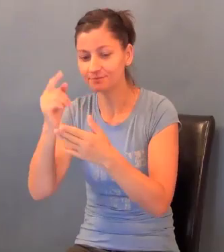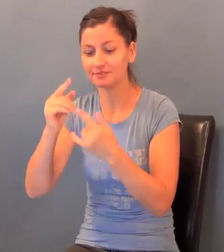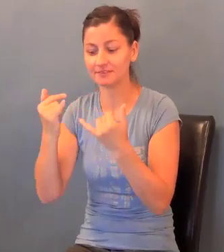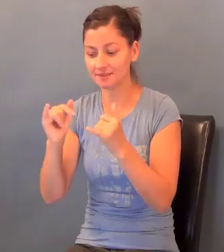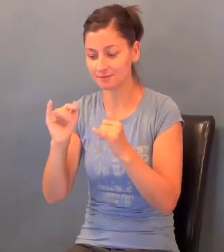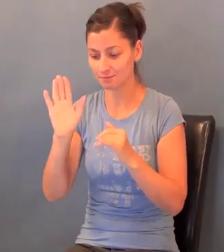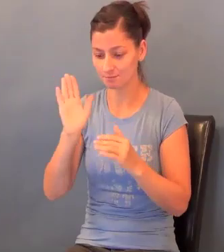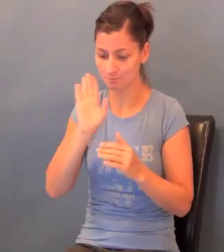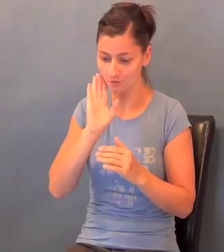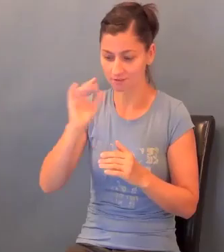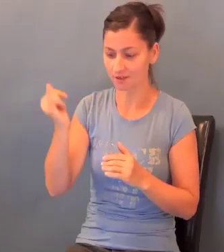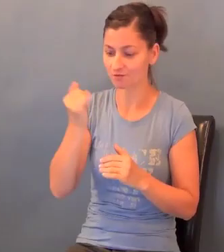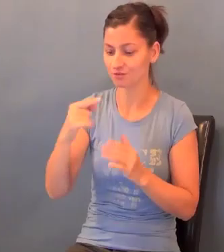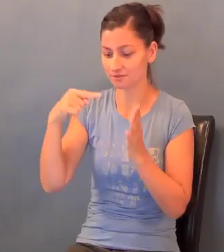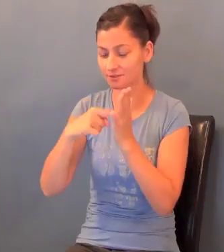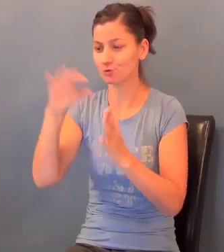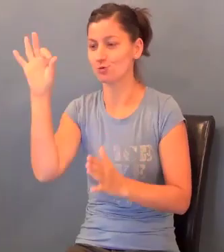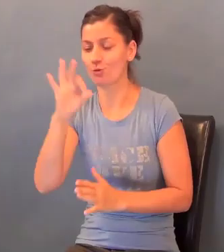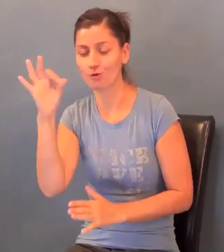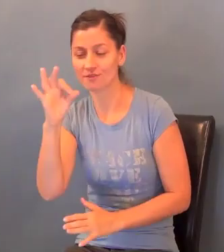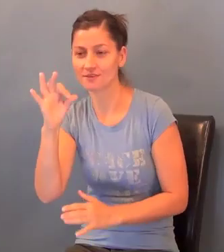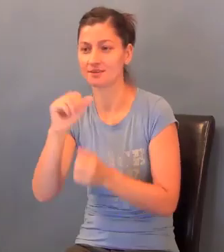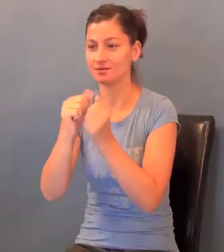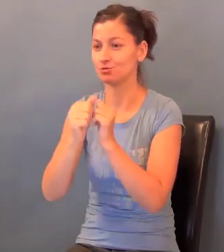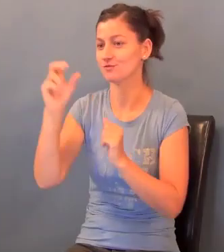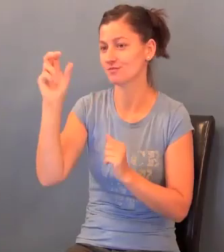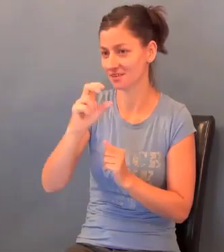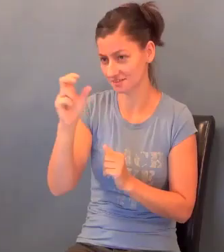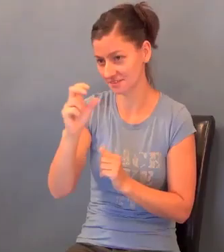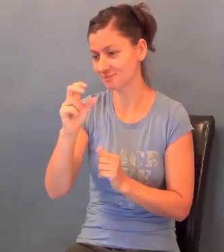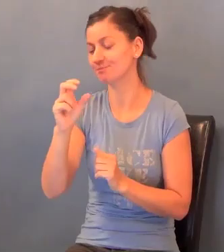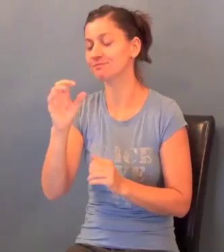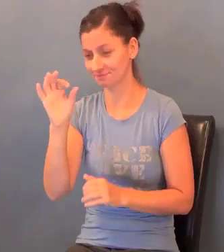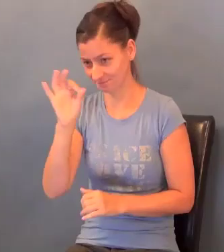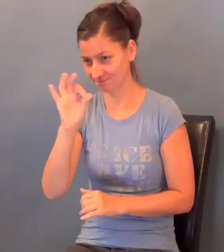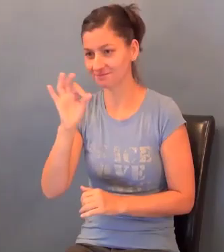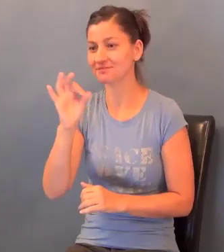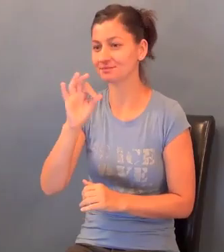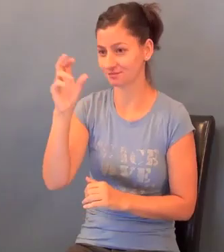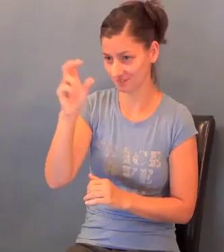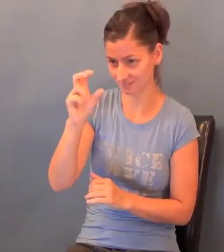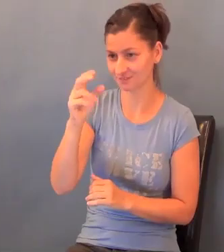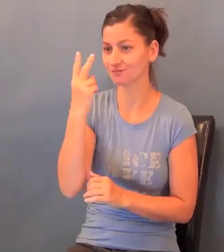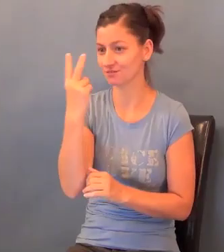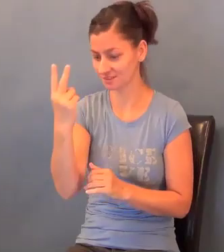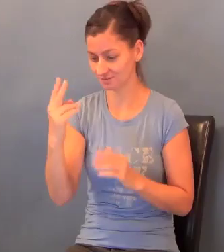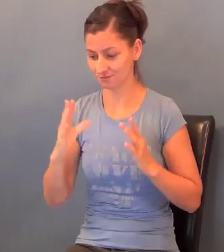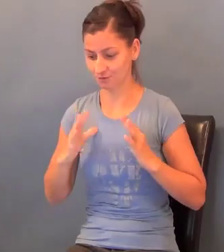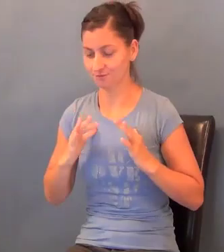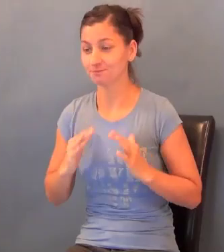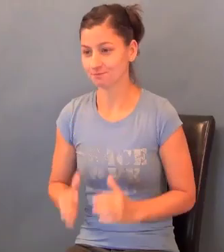Inny termin wolny to środa albo czwartek.